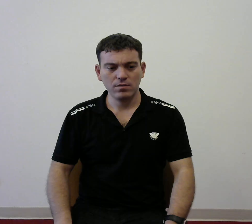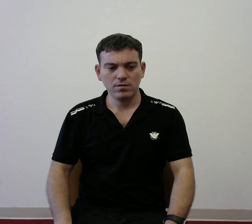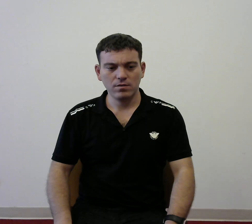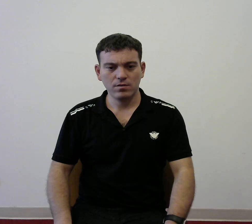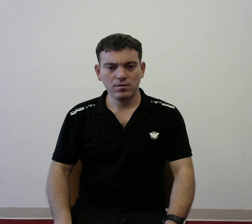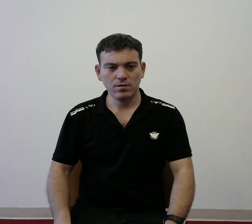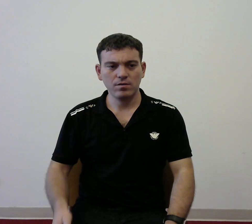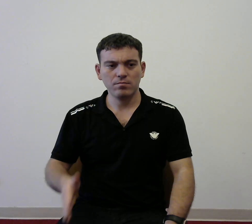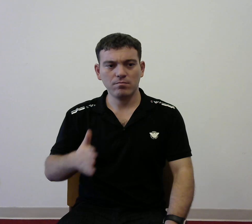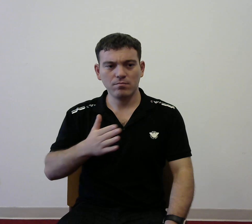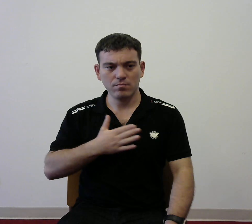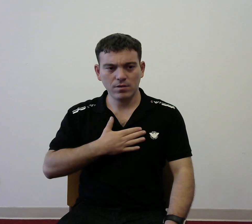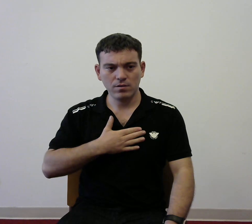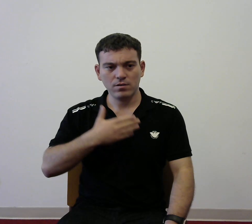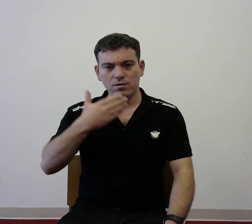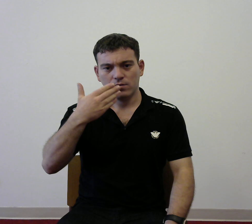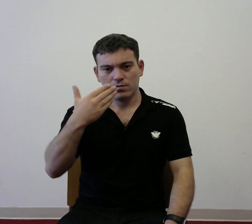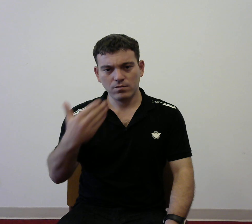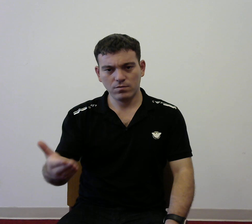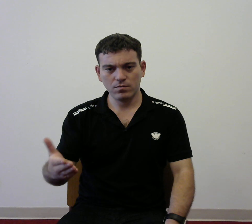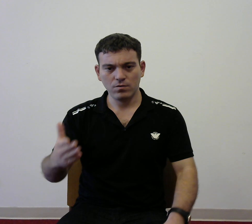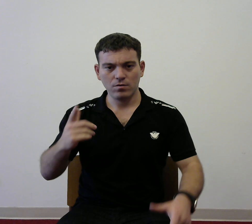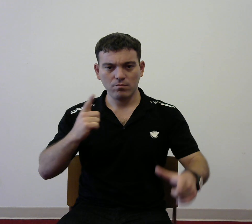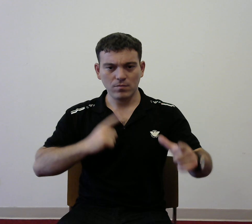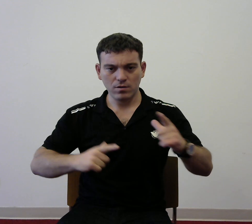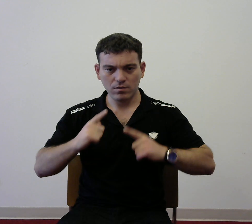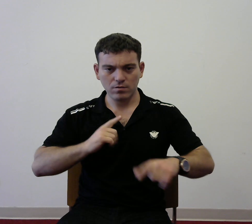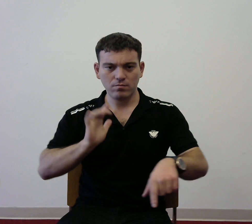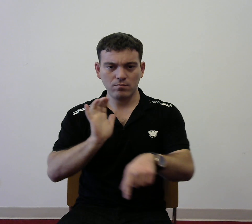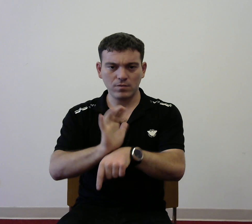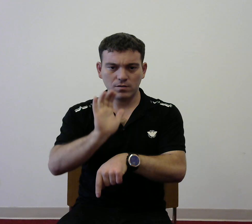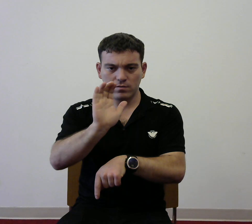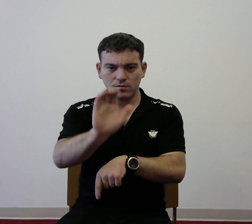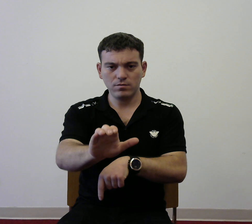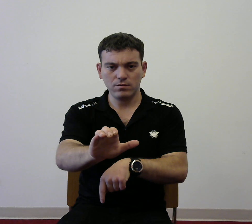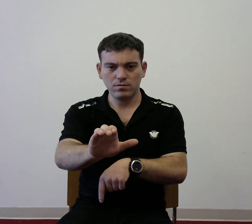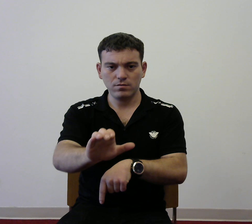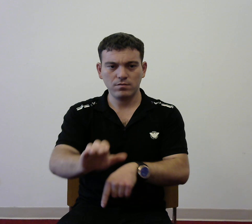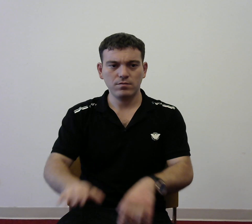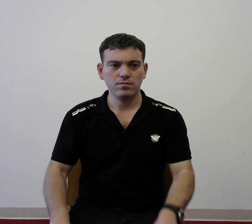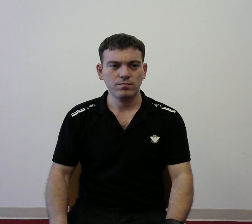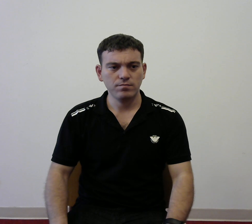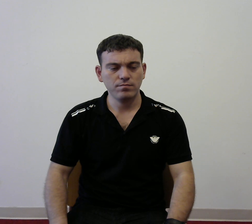Məni bura müəllim göndərib